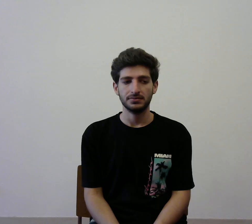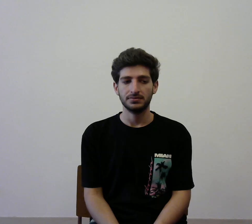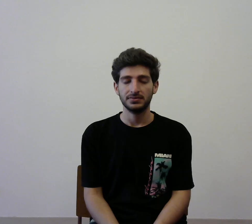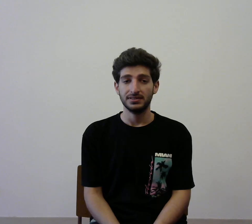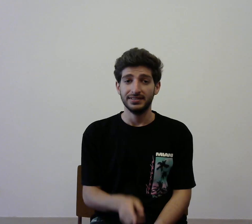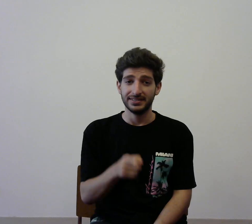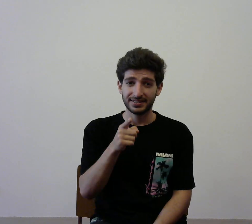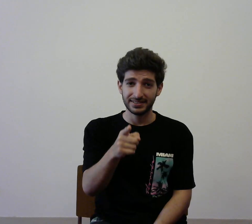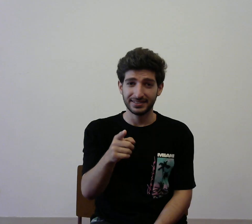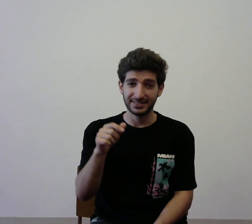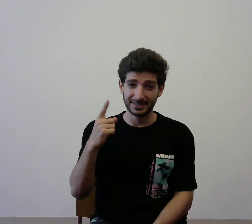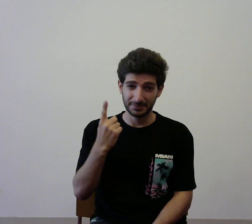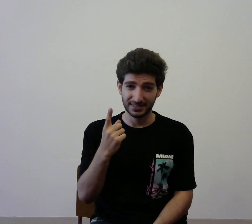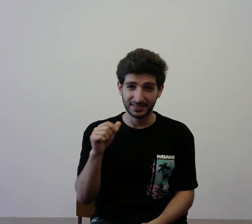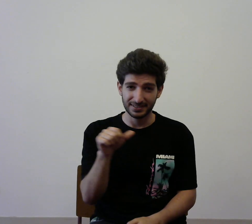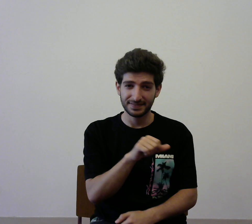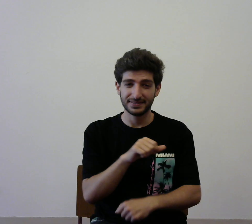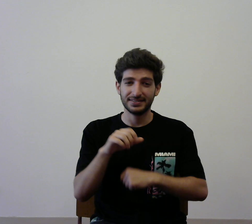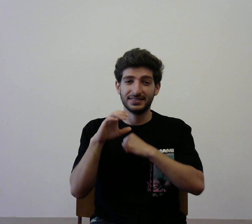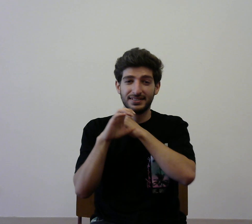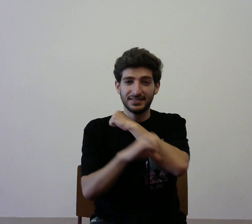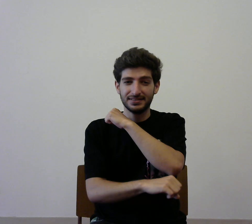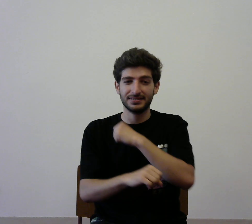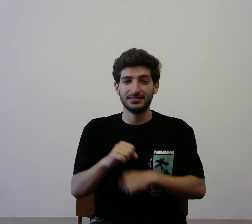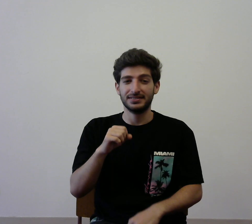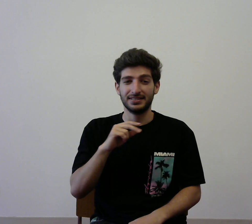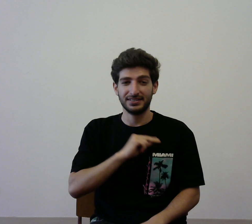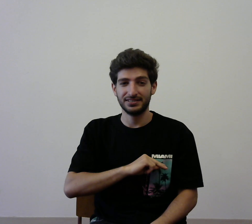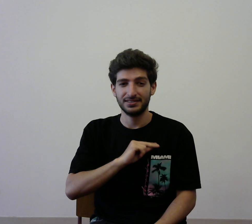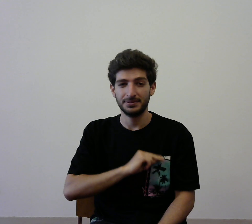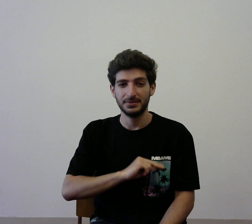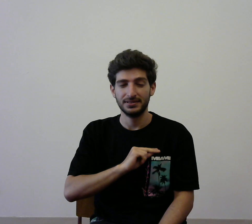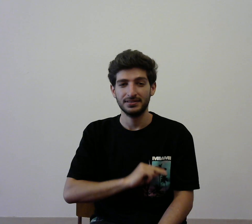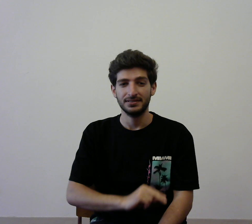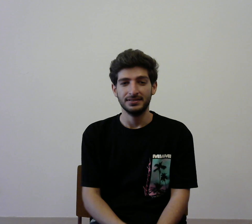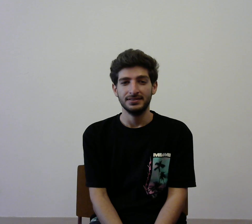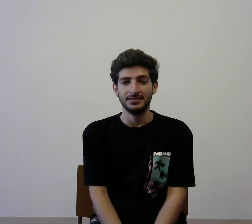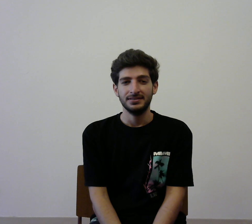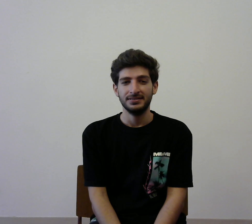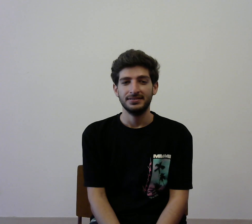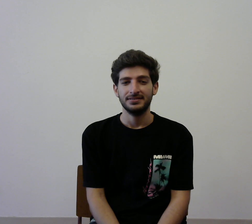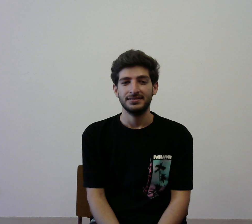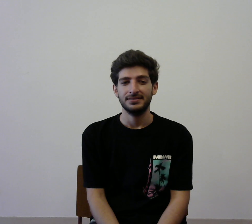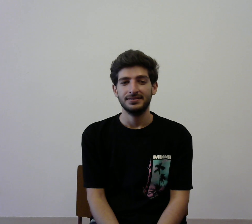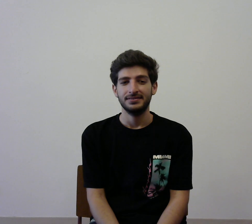Siz həftə sonu işləyirsiz?